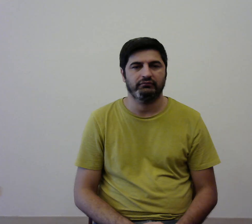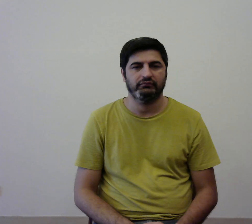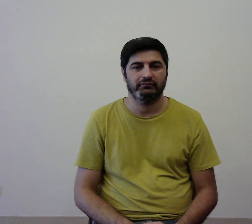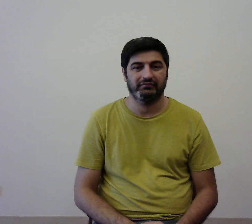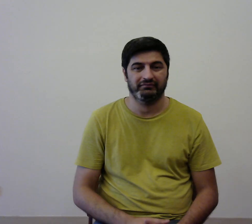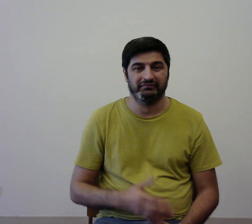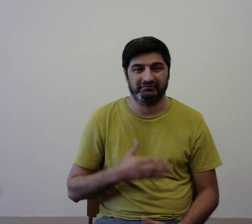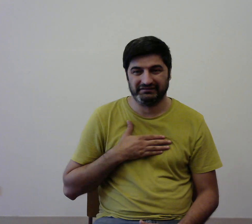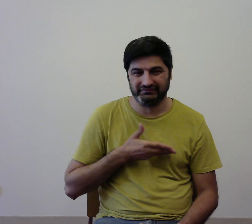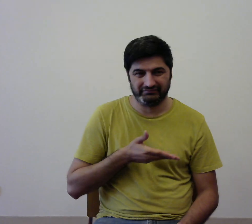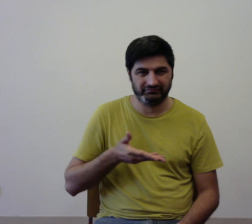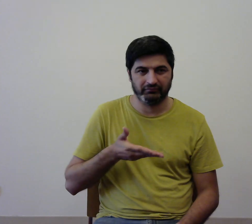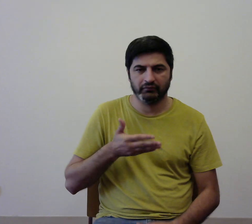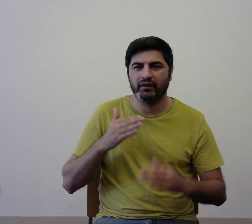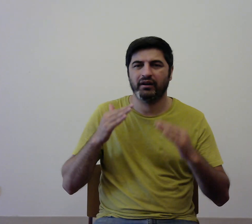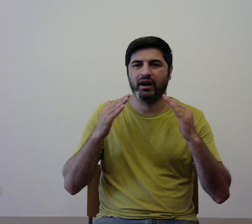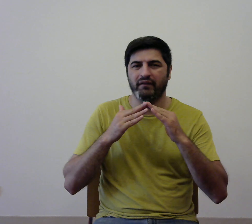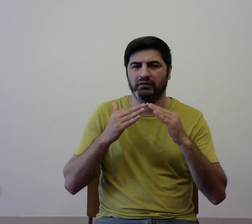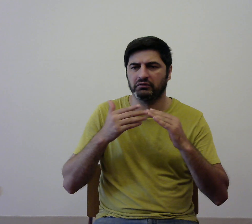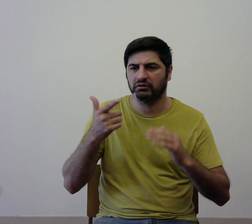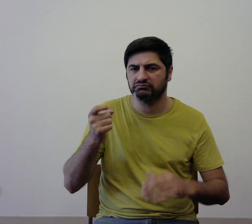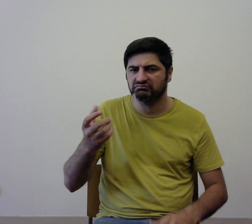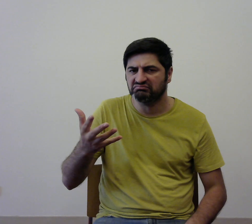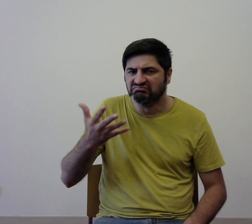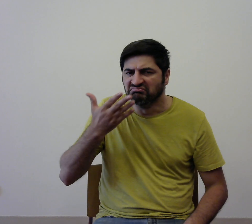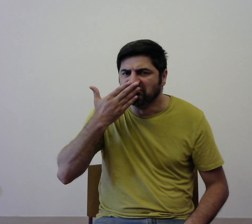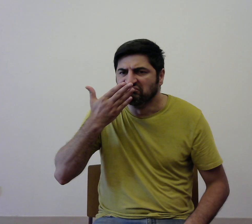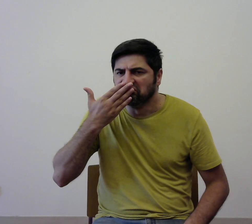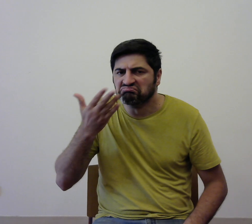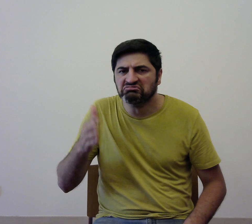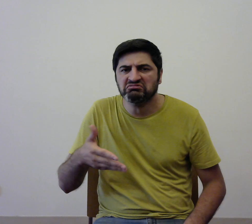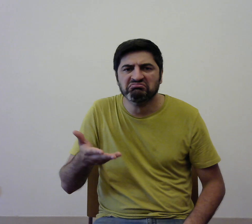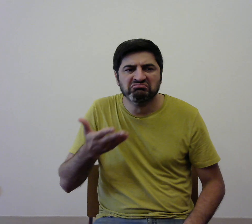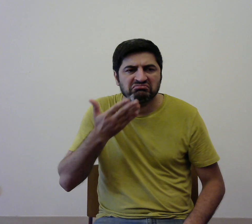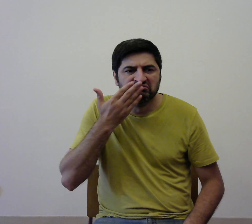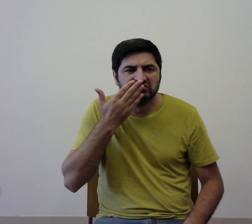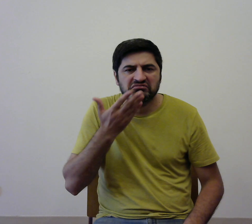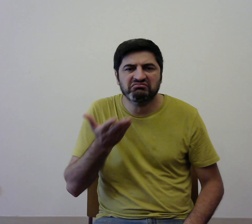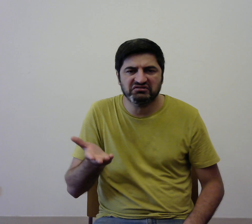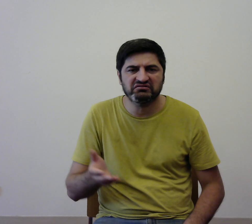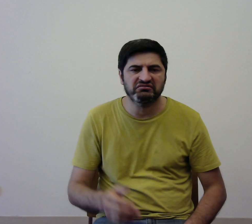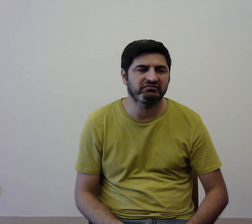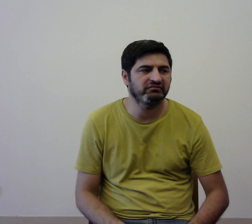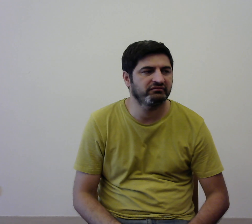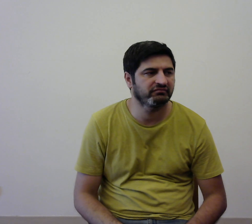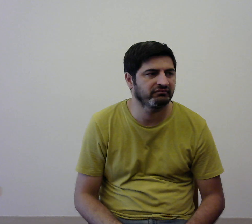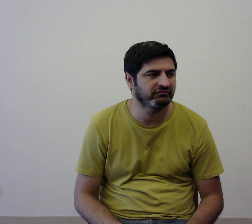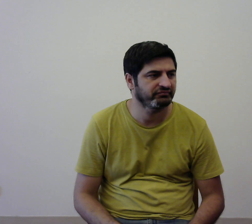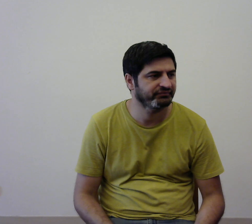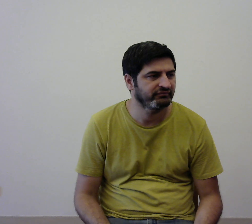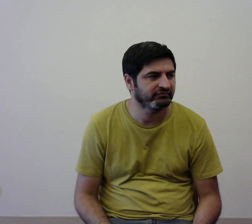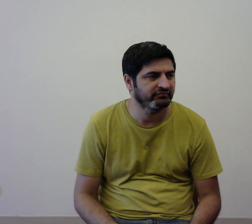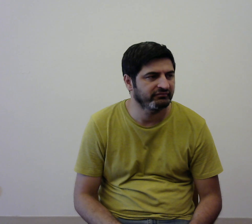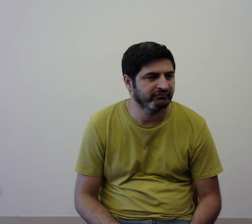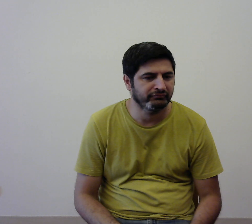Bizim evdən qaz iyi gəlir